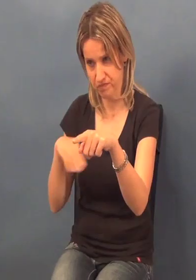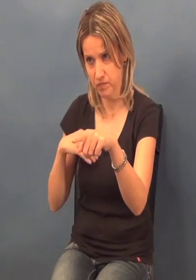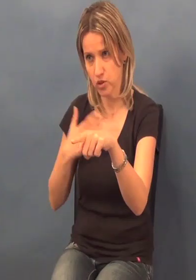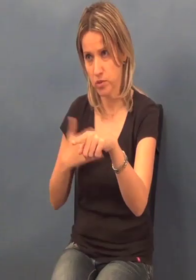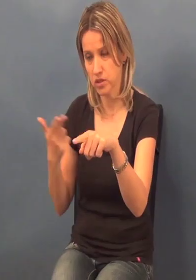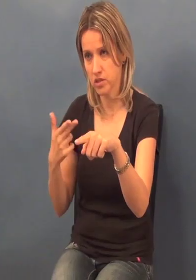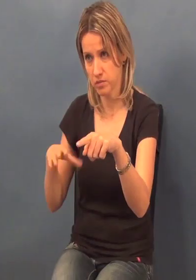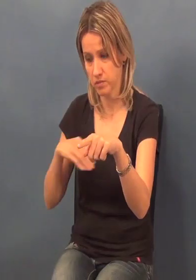Możesz w sobotę i niedzielę?